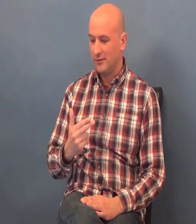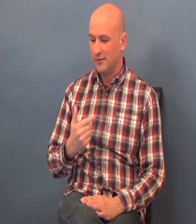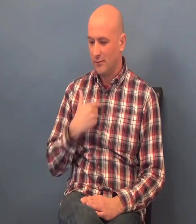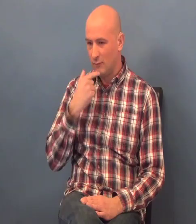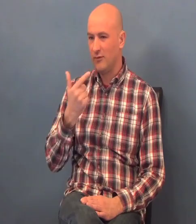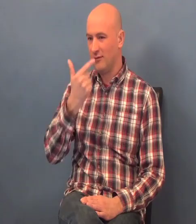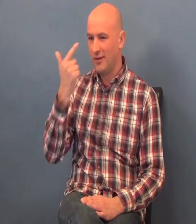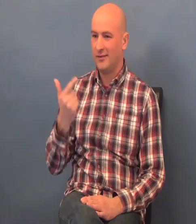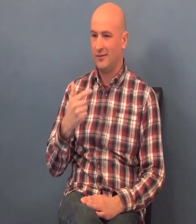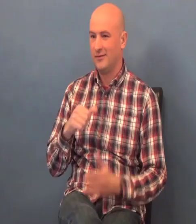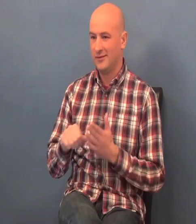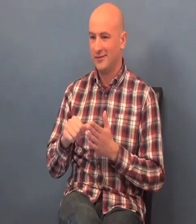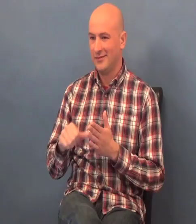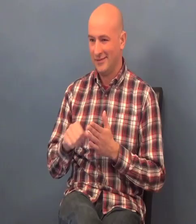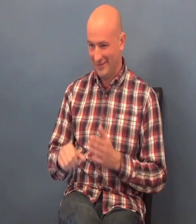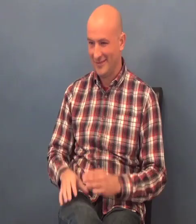Mówiłem ci, ta wycieczka jest na dwa dni.